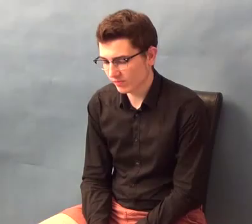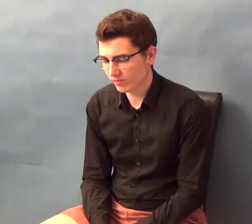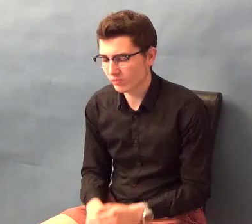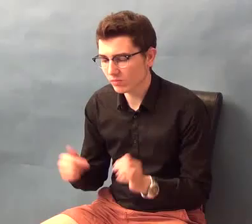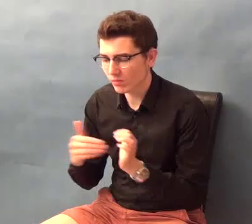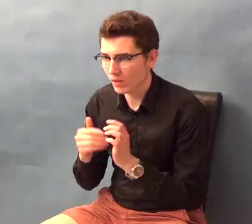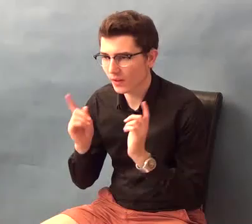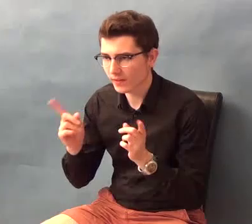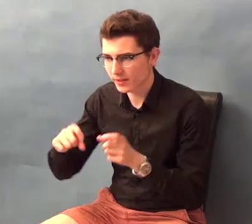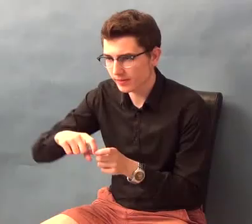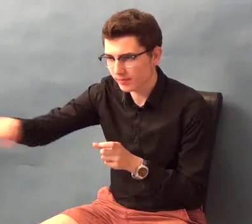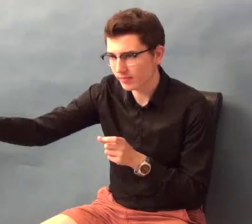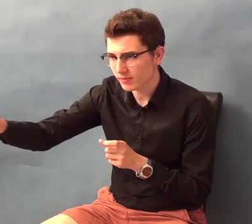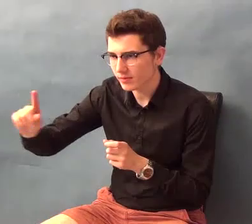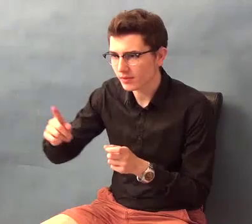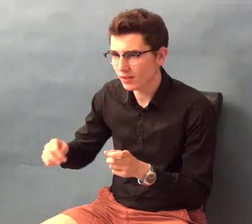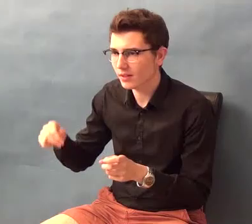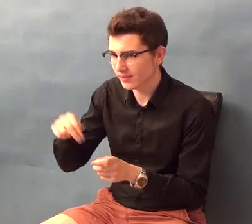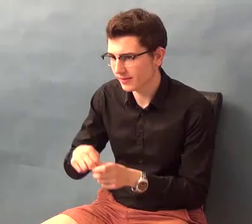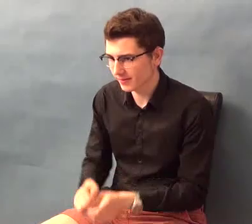Trzeba uważać na tor. Nie wchodzi na niego i nie stawać tam.